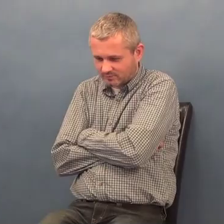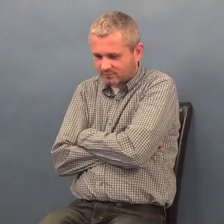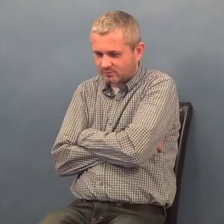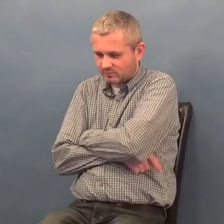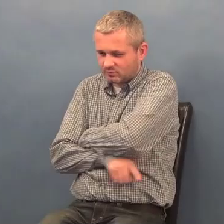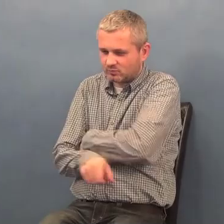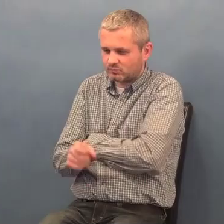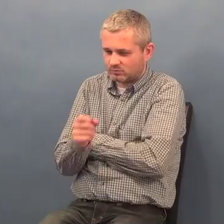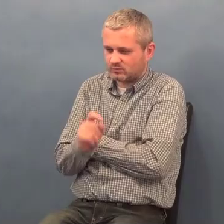Jest.